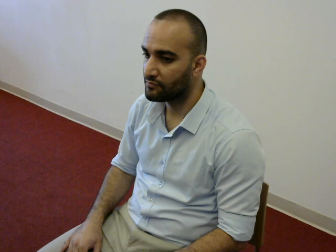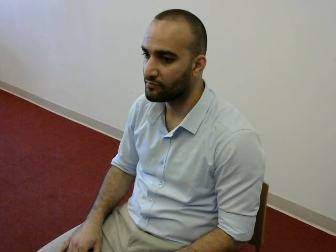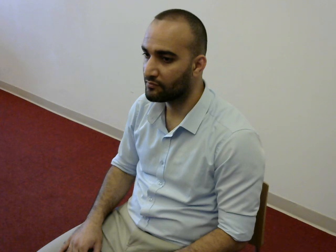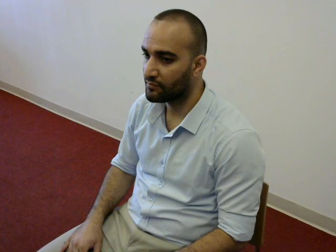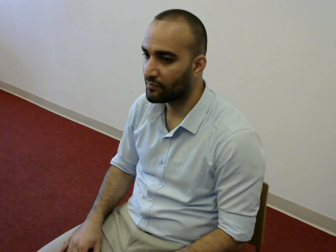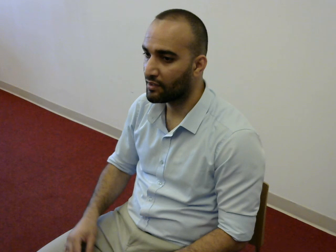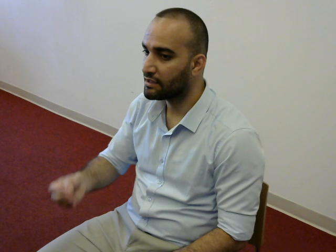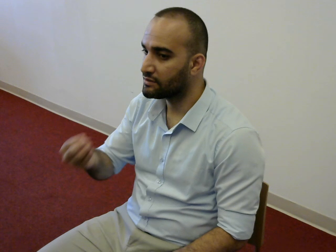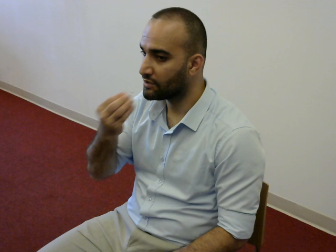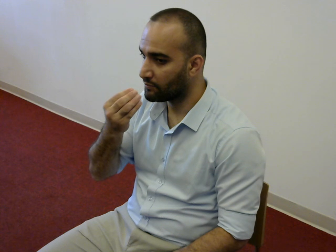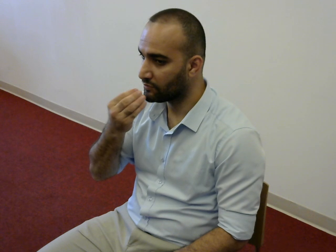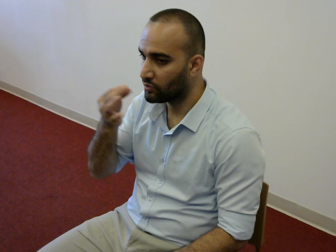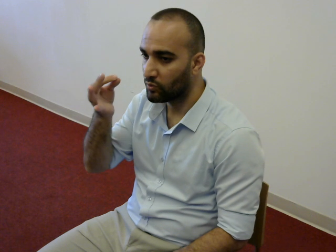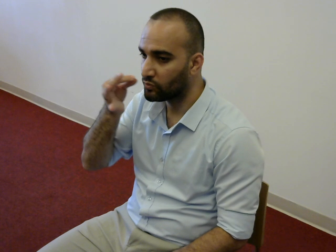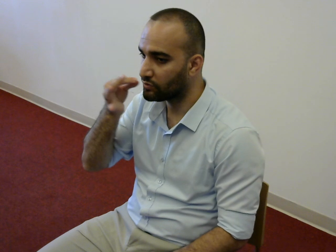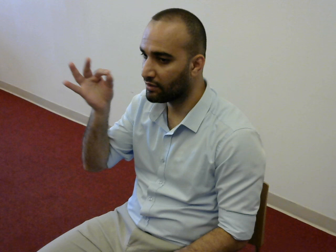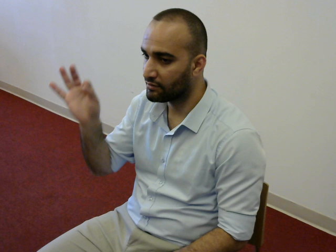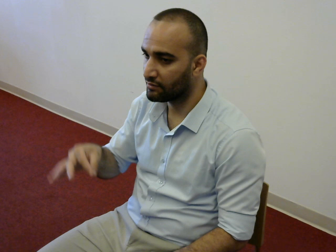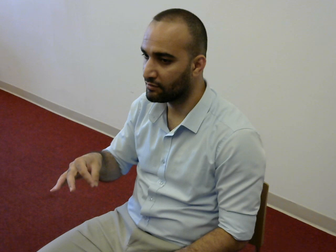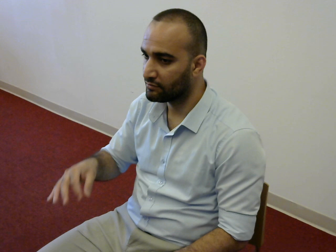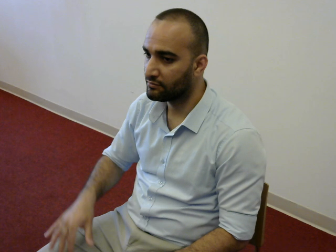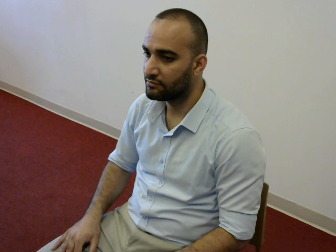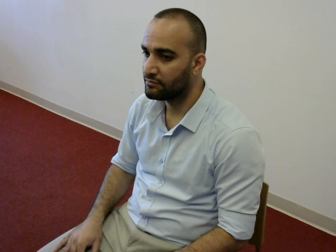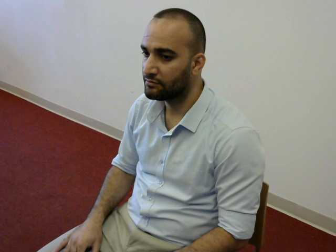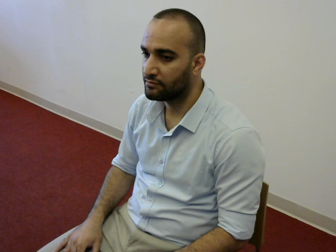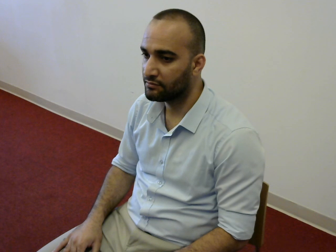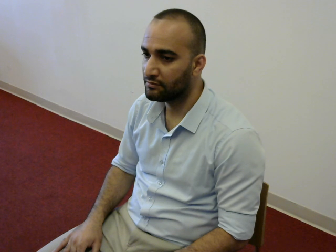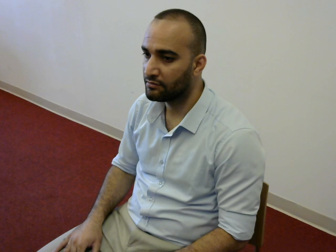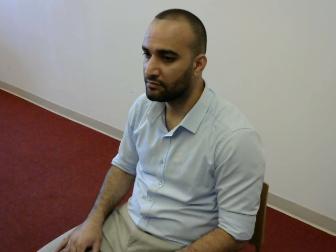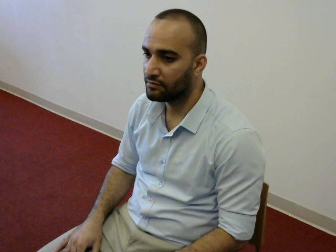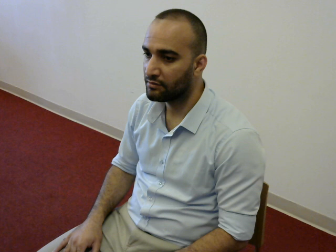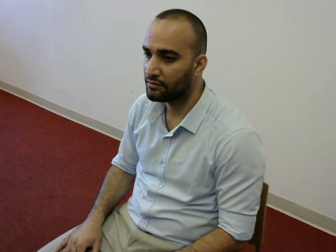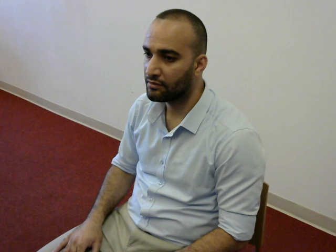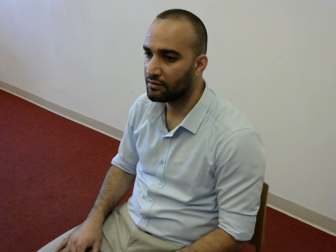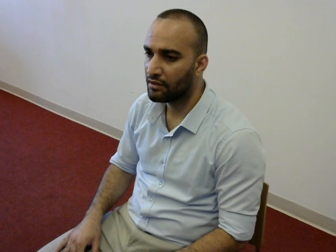Yemək dadlı idi